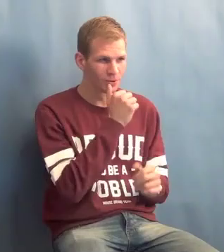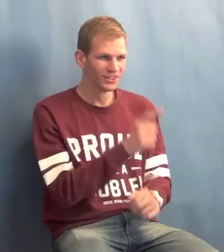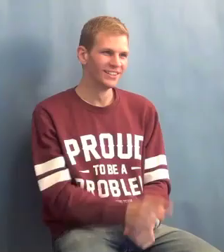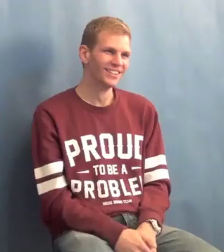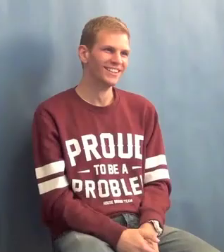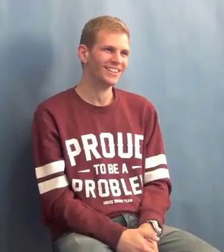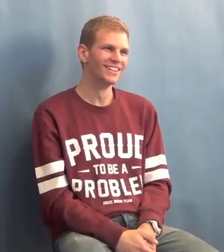Spróbuj.